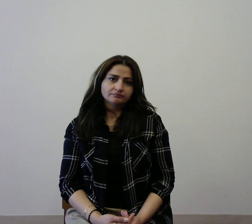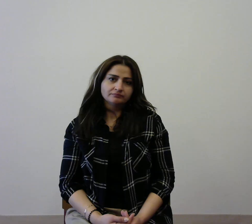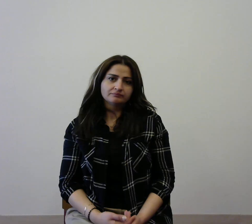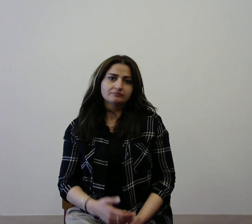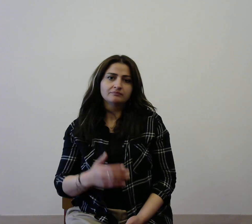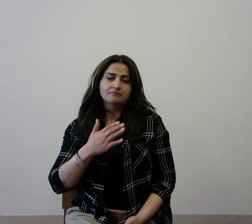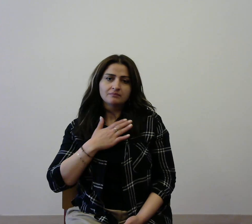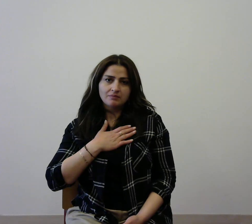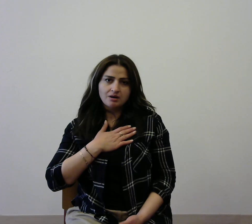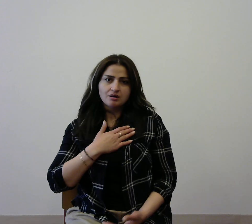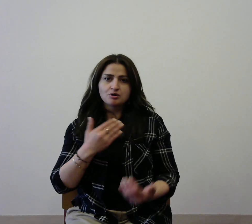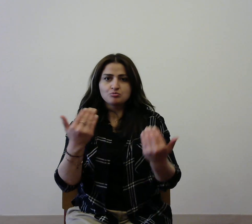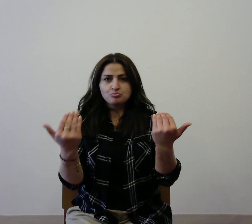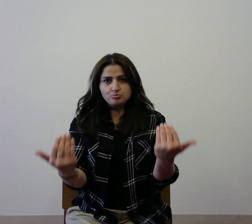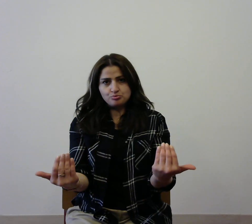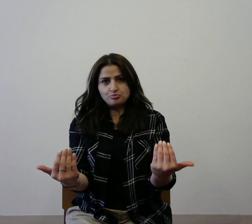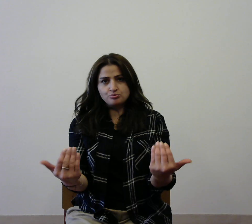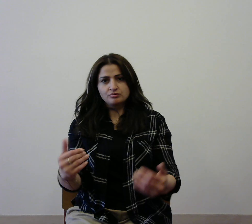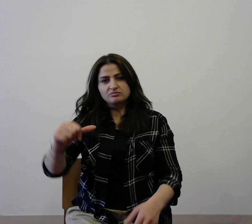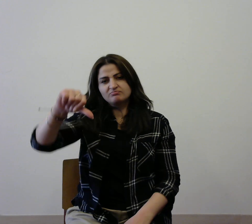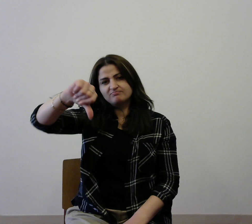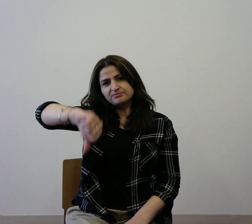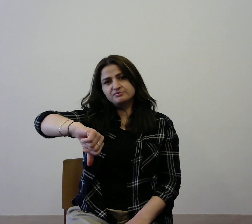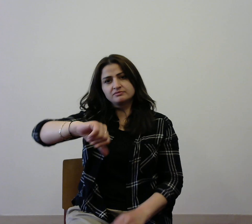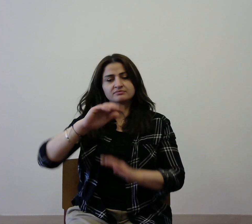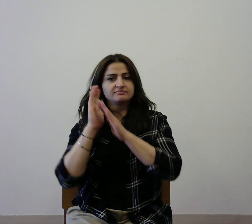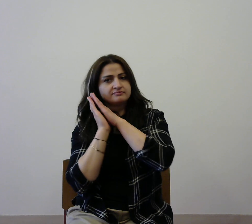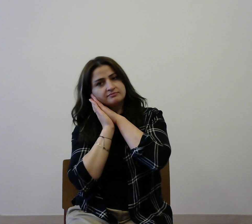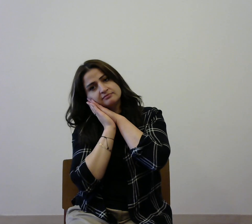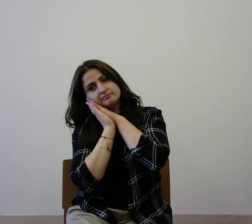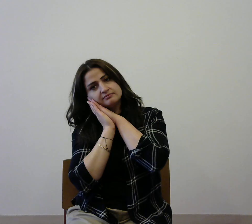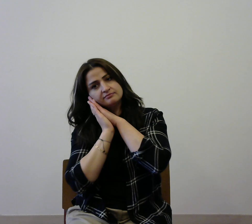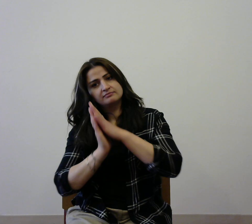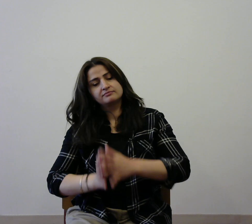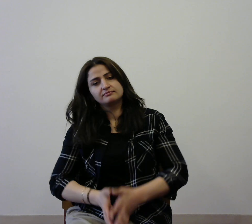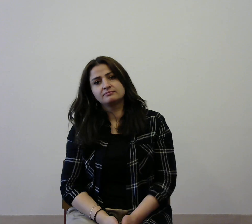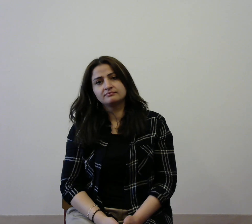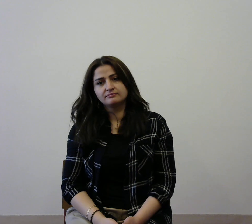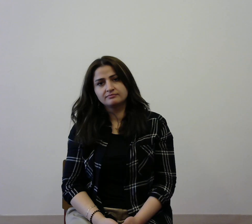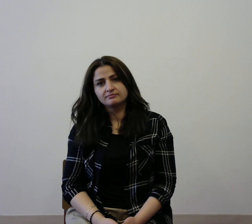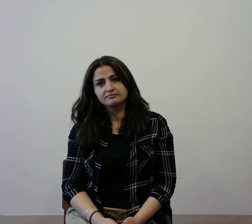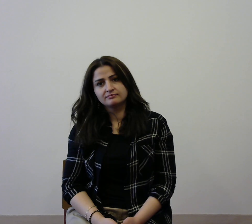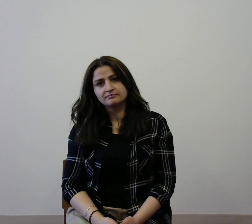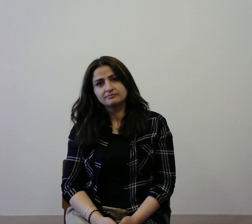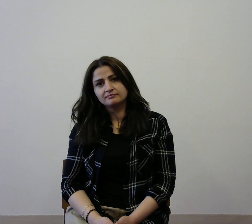Mən bu gün pis yatmışam